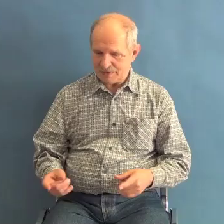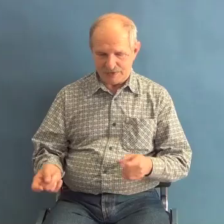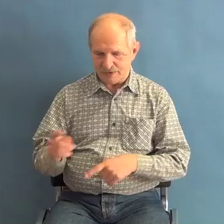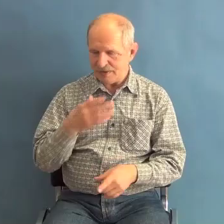Zmiana.